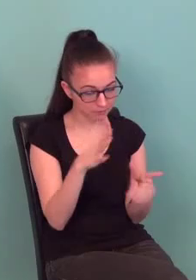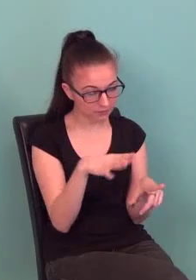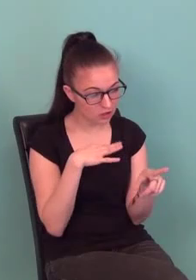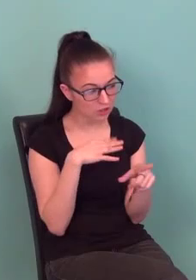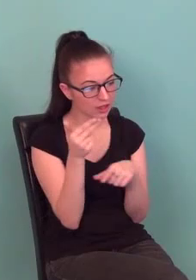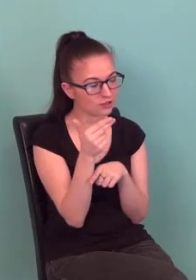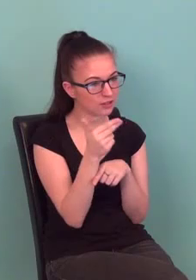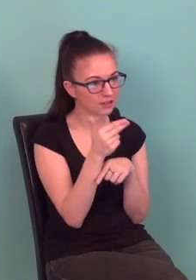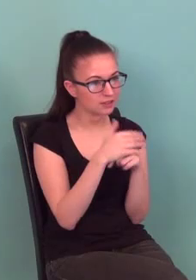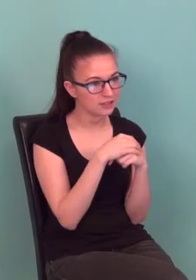Czy masz wolną niedzielę?